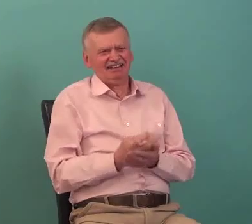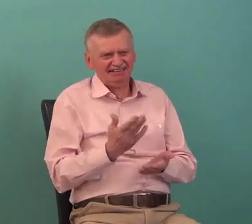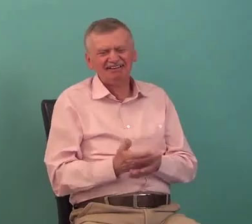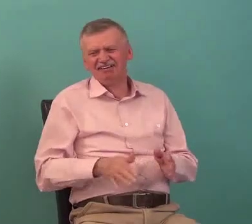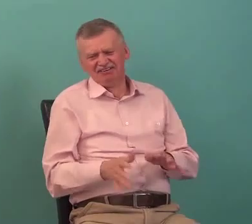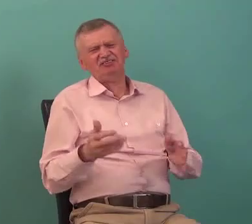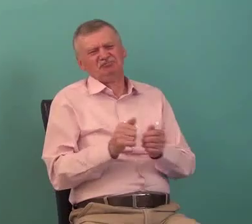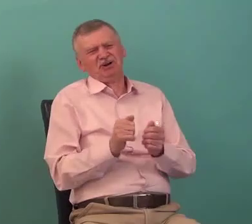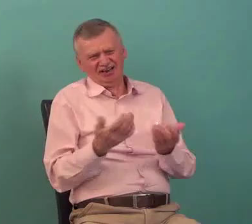W zimie jeździ się na sankach.